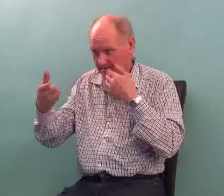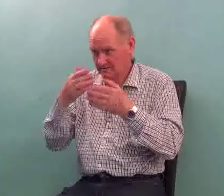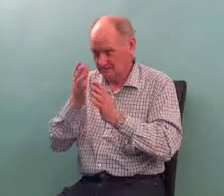Czy migacie?